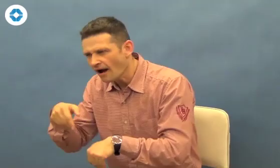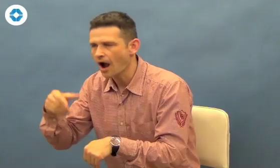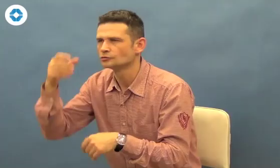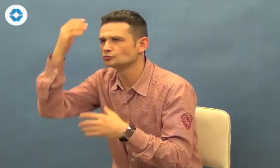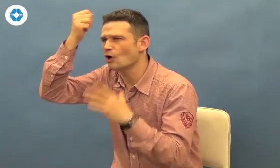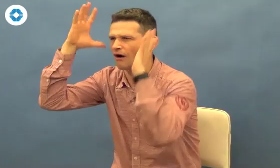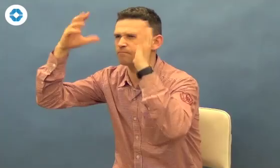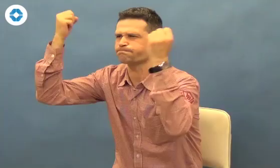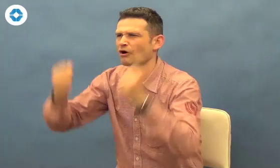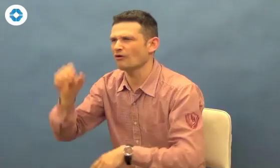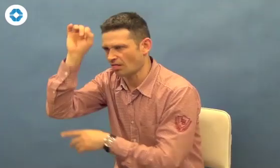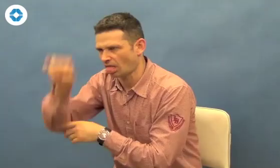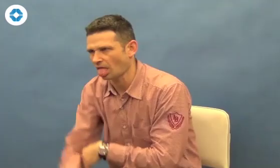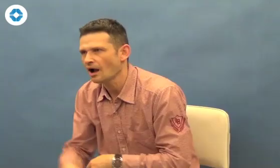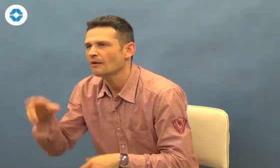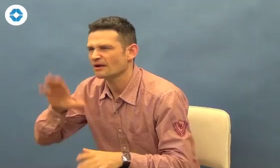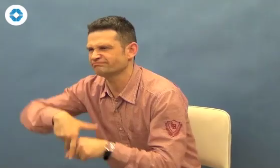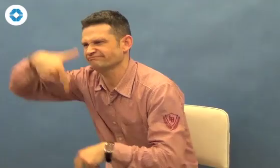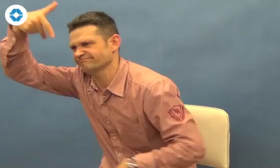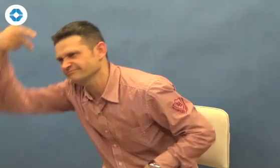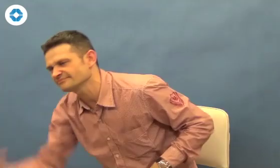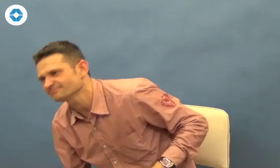Słój jest ciężki, więc pies wypada razem z nim przez okno.